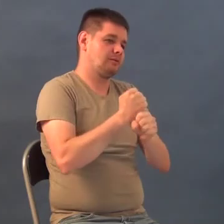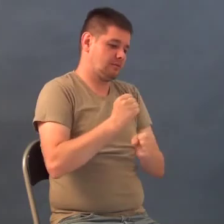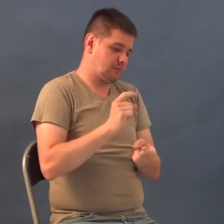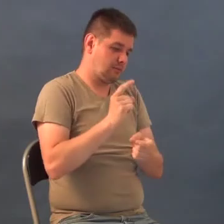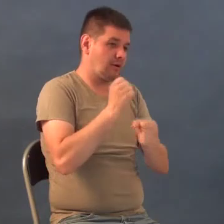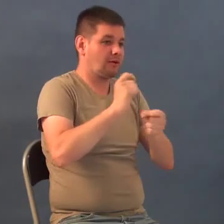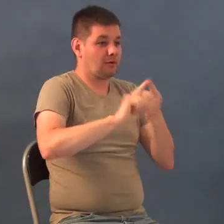Godzina?